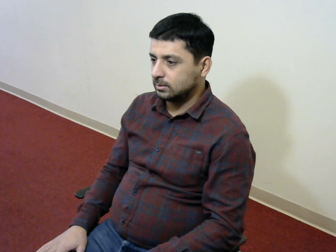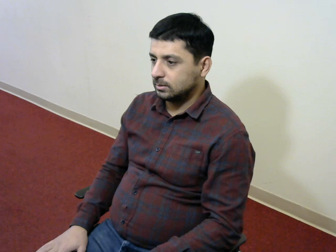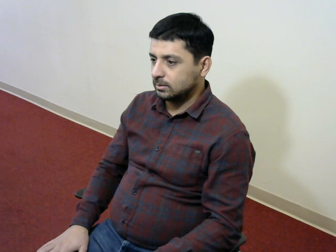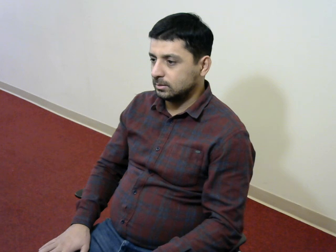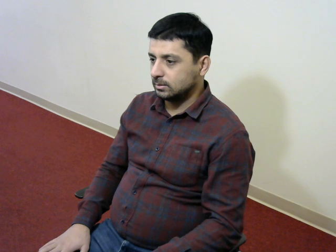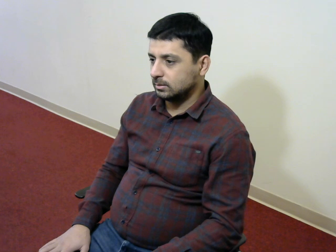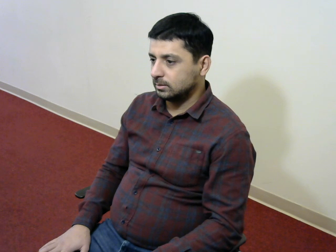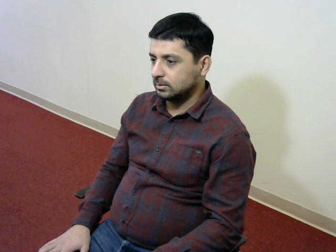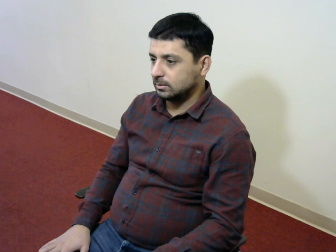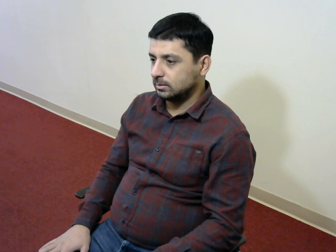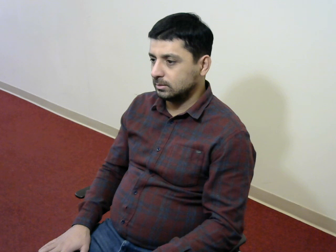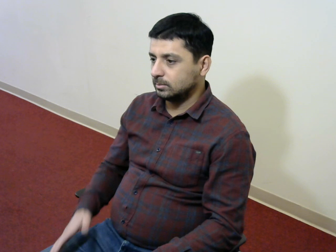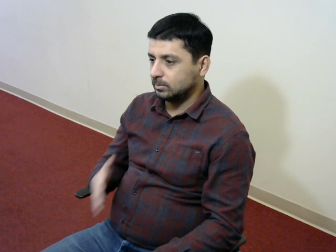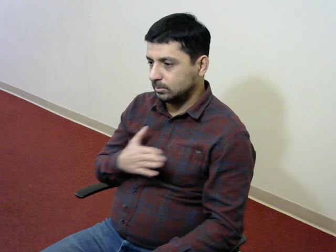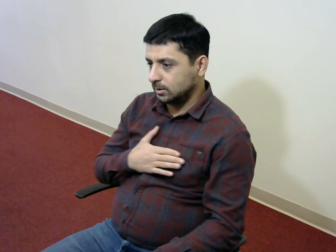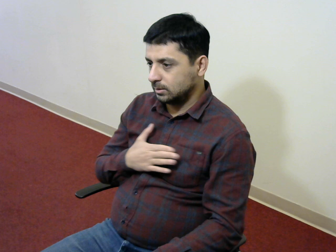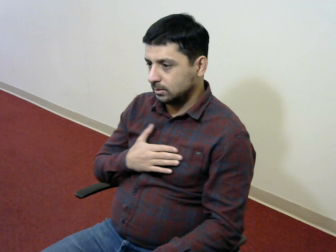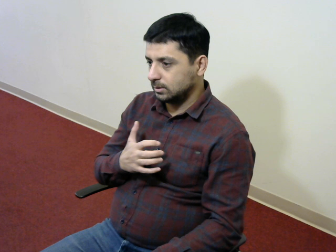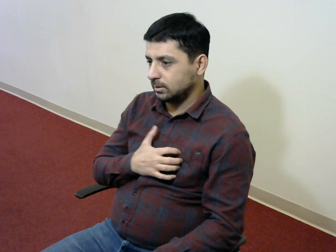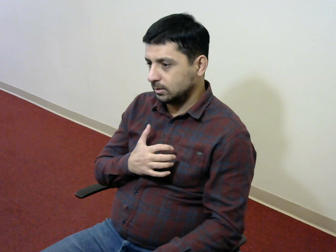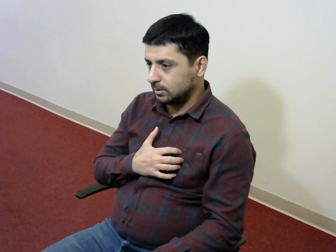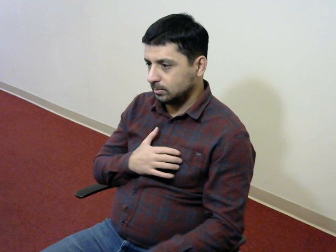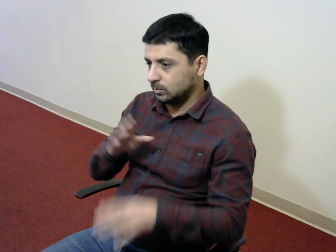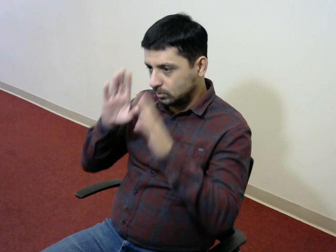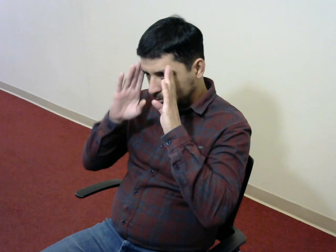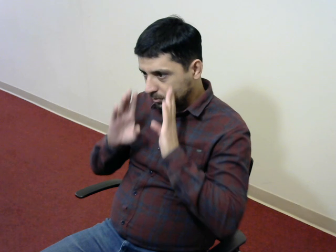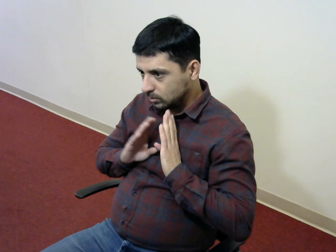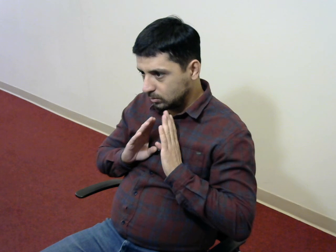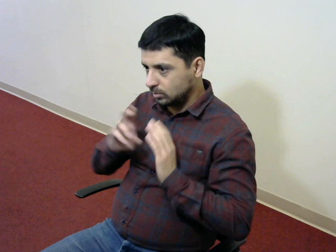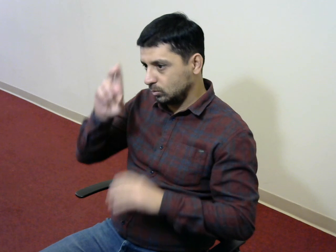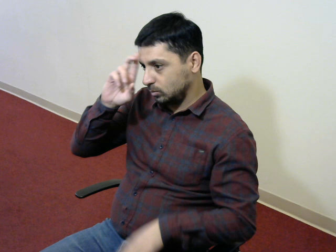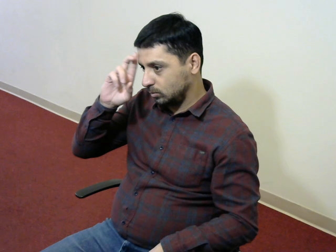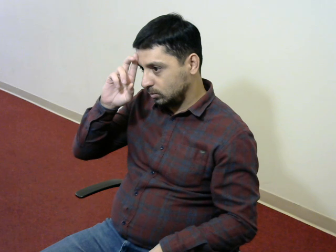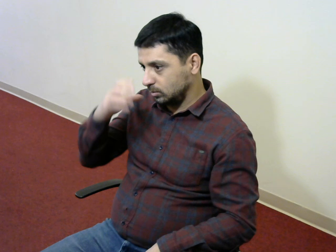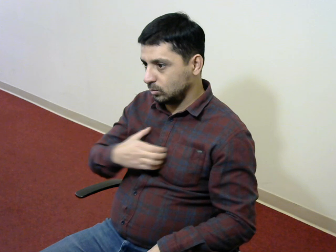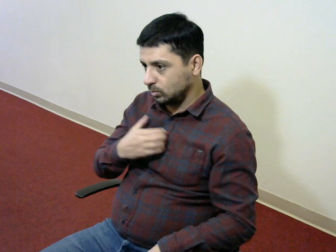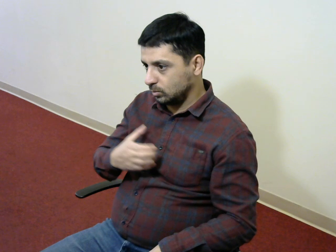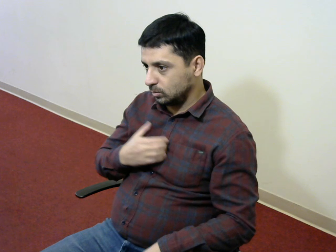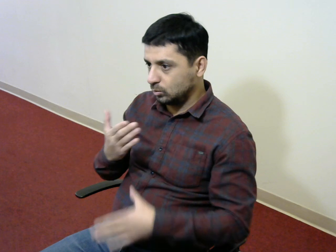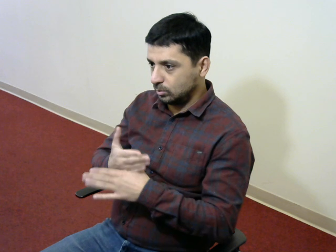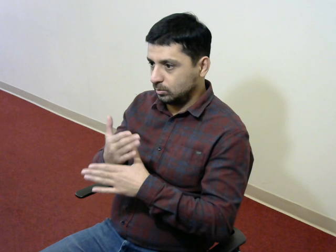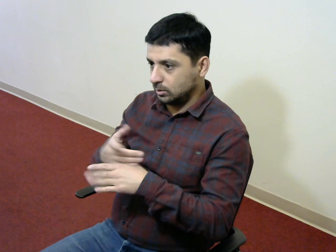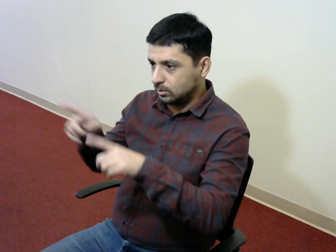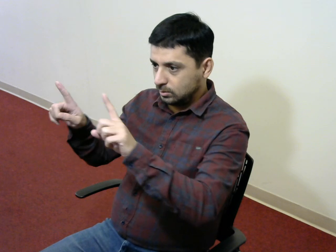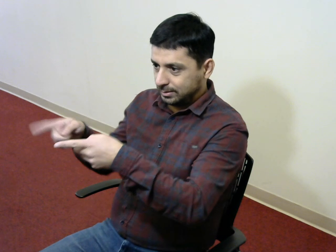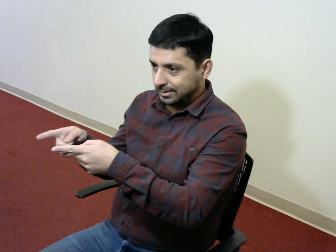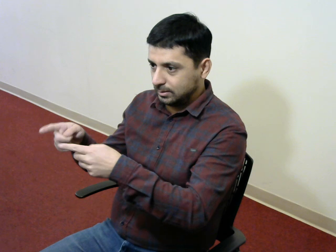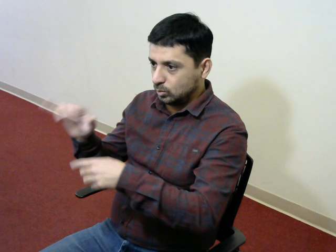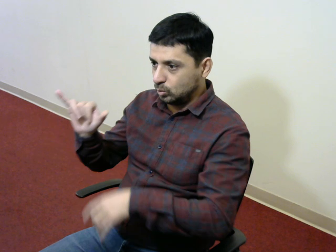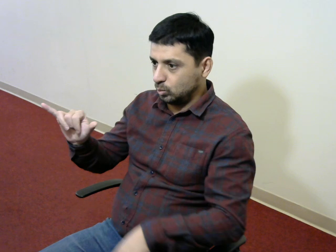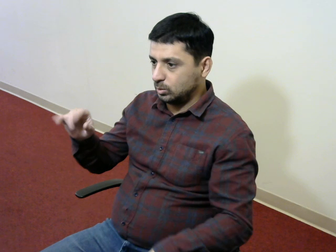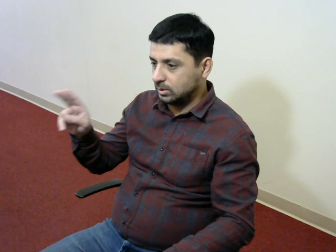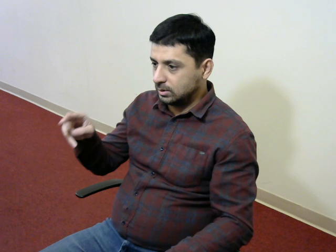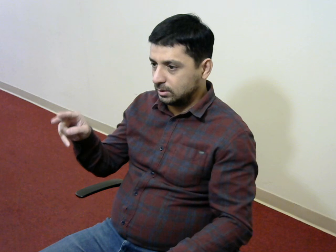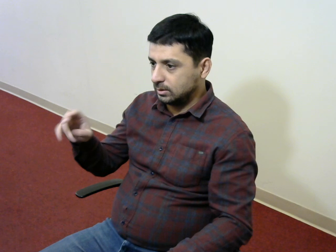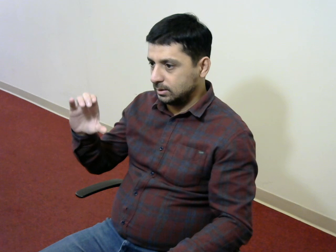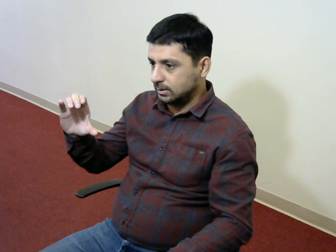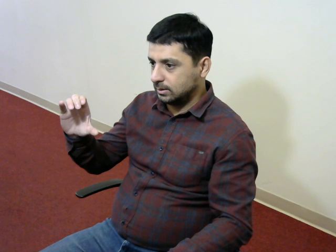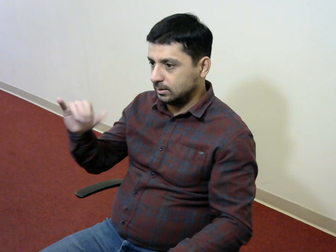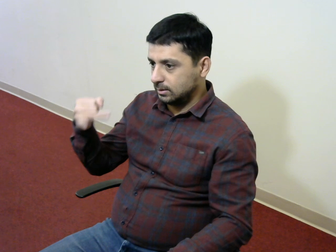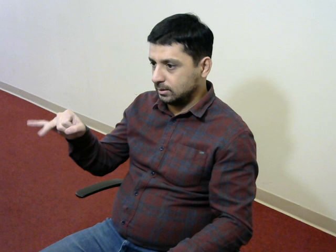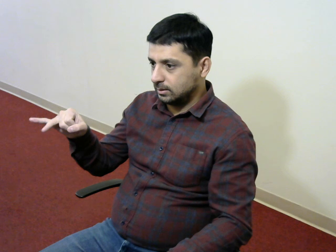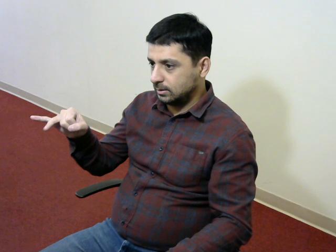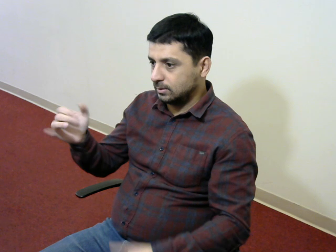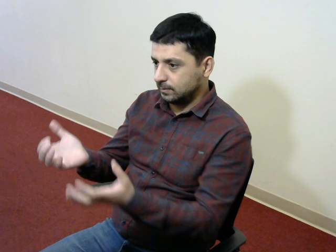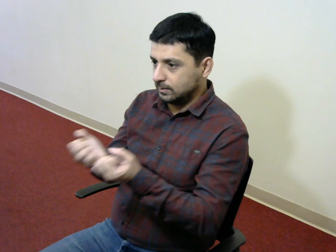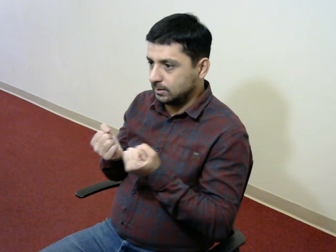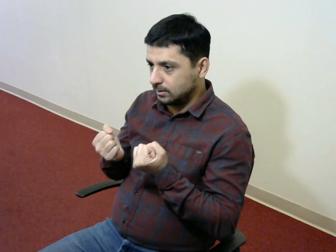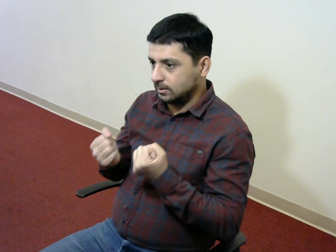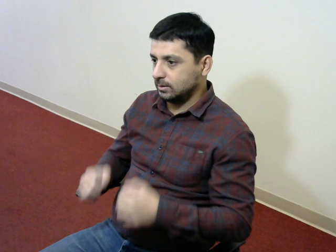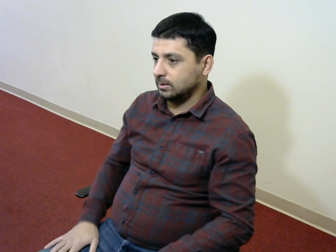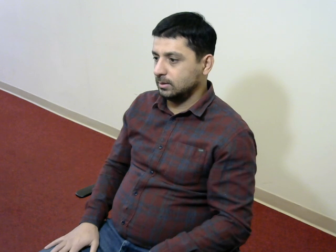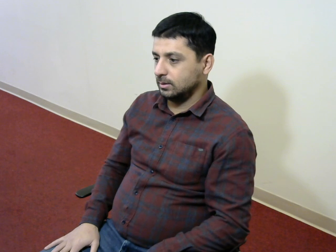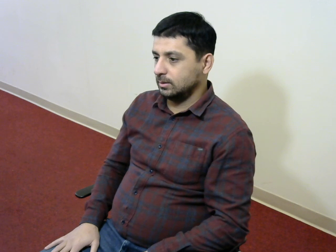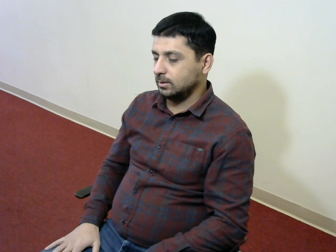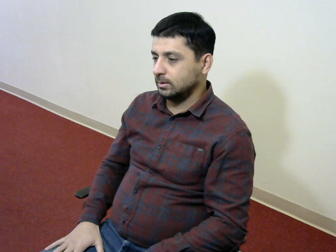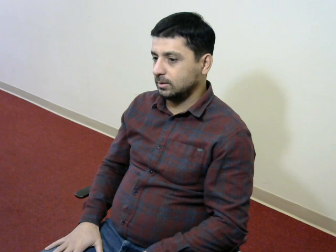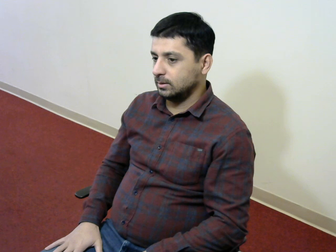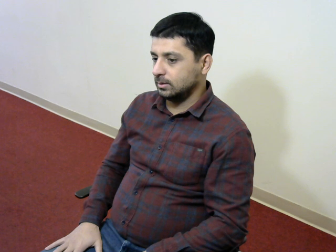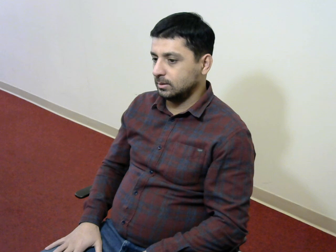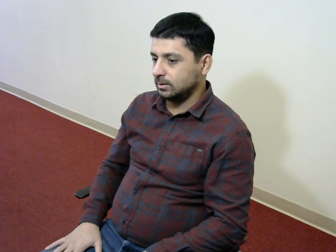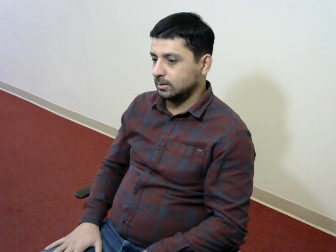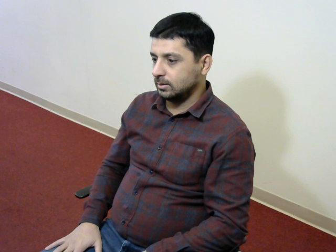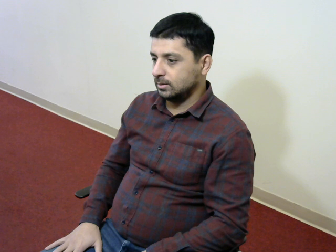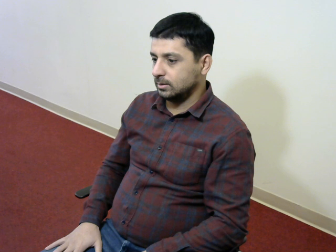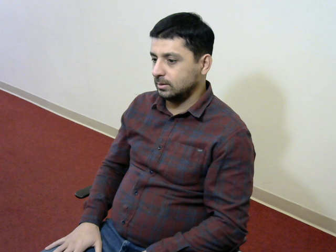Mən istəyirəm ki, ünvanlı dövlət sosial yardımı (ÜDSY) alım